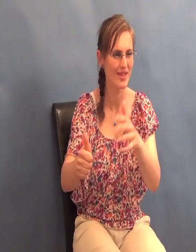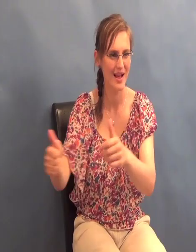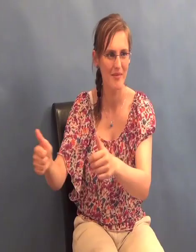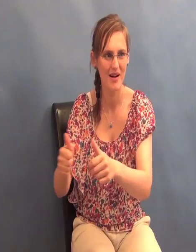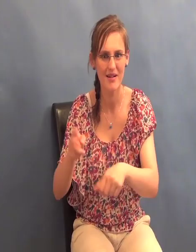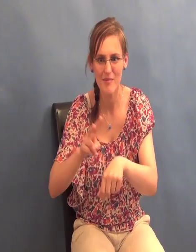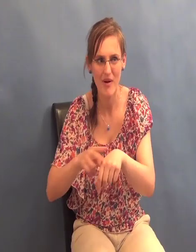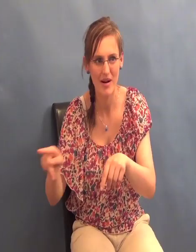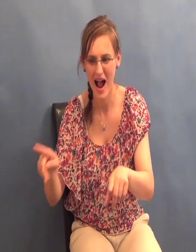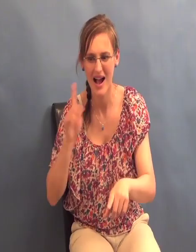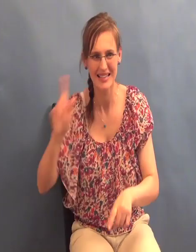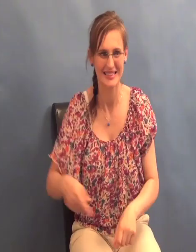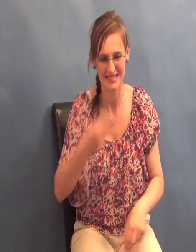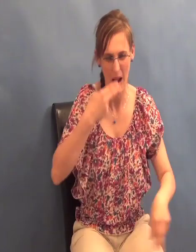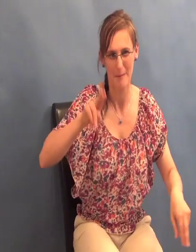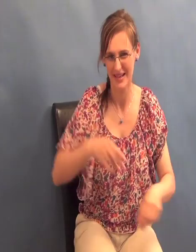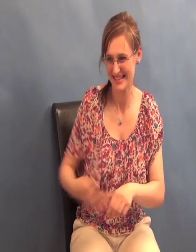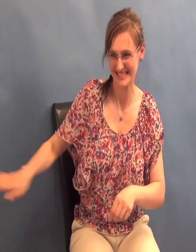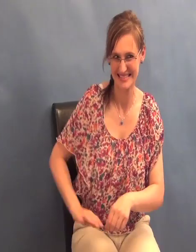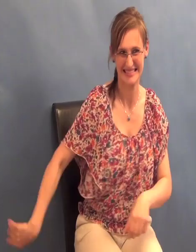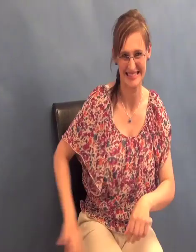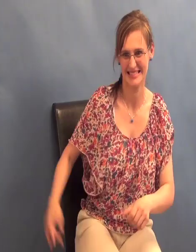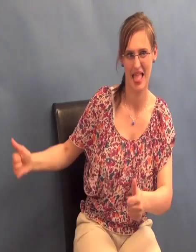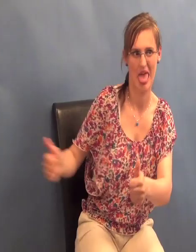Policjant zaczyna się domyślać, a Chaplin próbuje odganiać chłopca nogą, ale on wciąż podchodzi do niego.